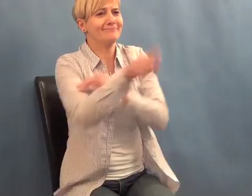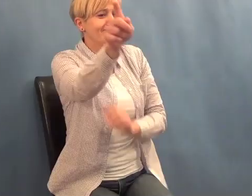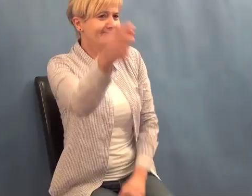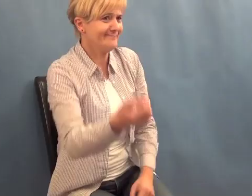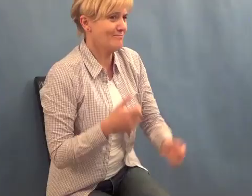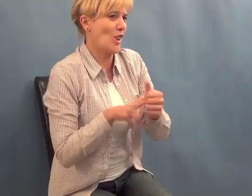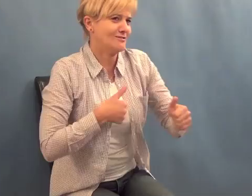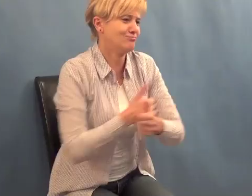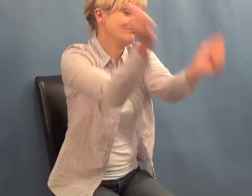Policjant podąża za nimi.